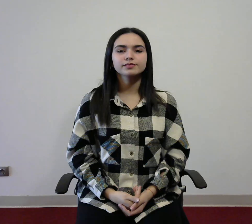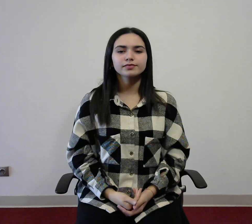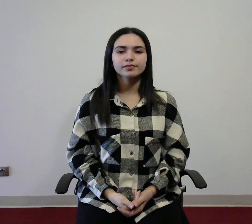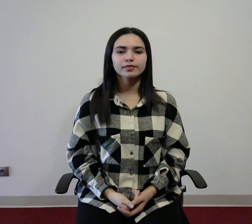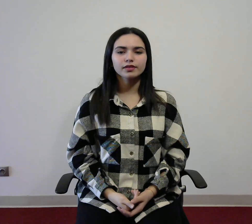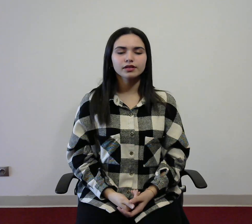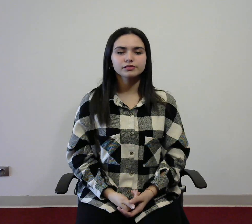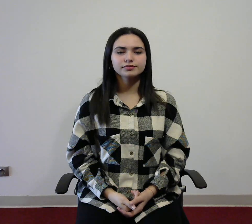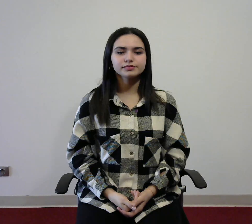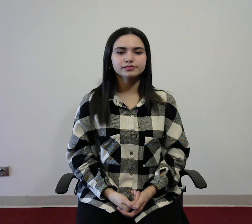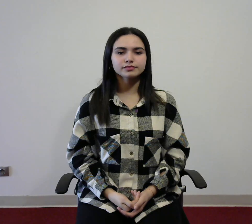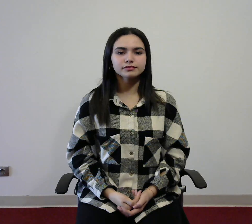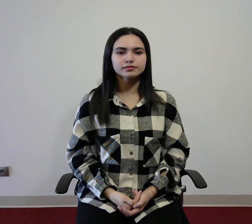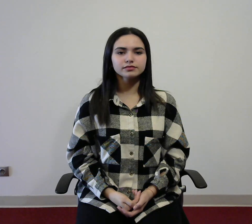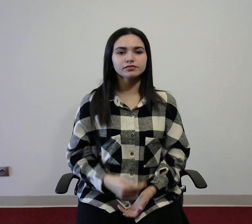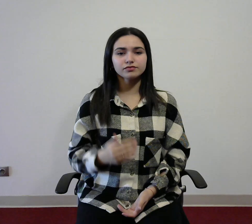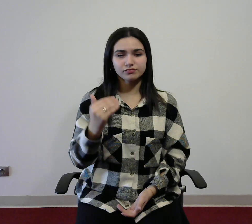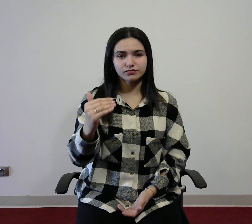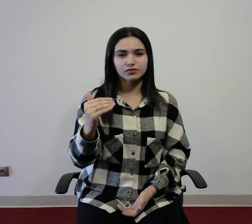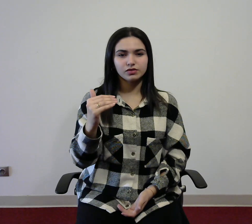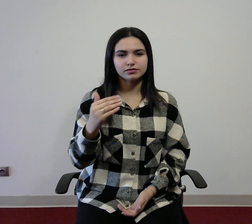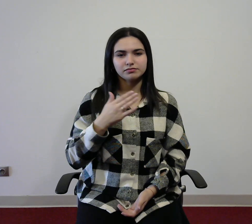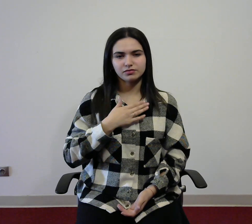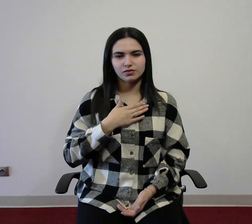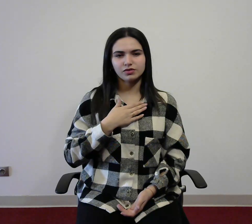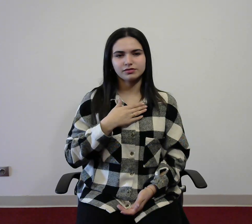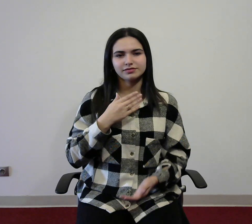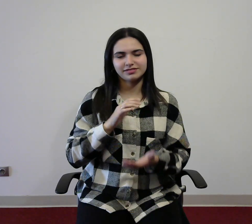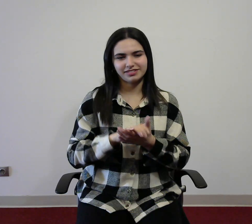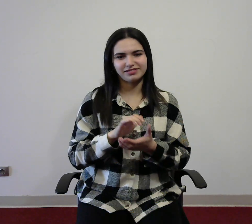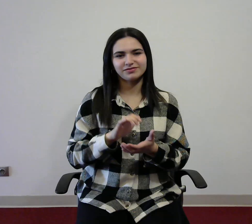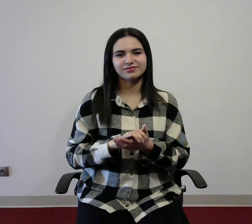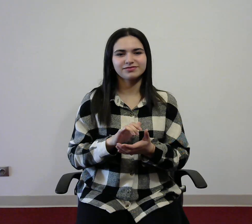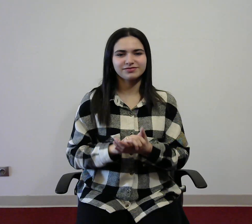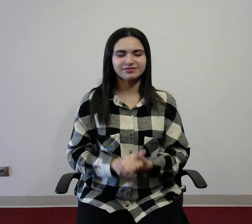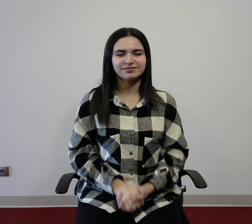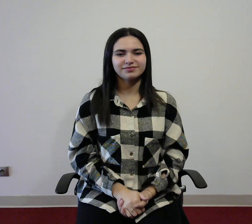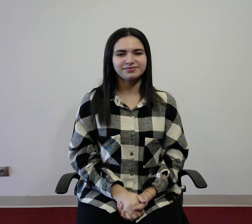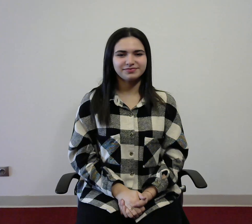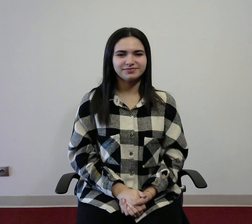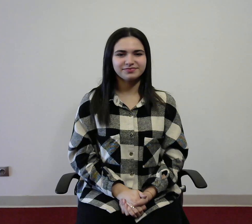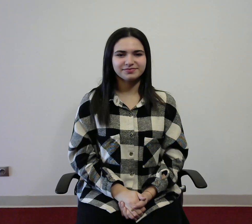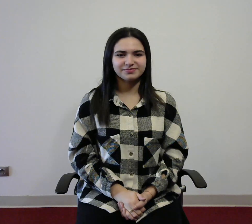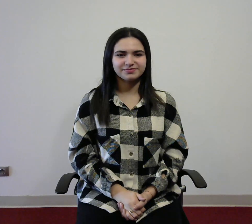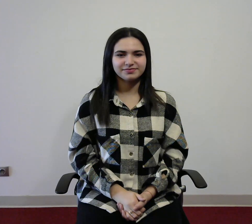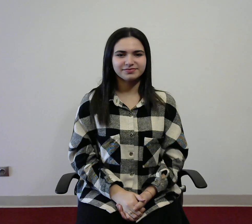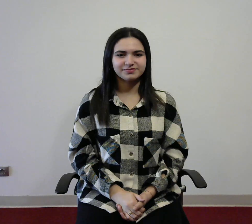Siz mənə tanış gəlirsiniz